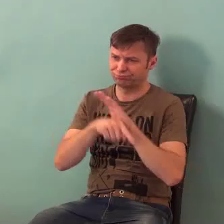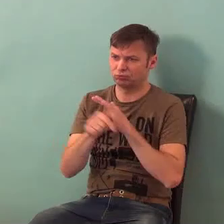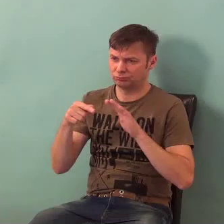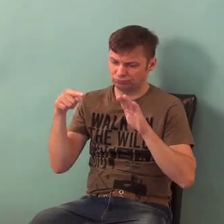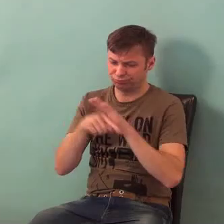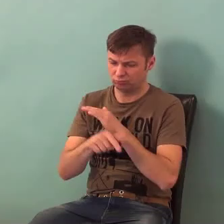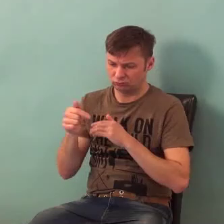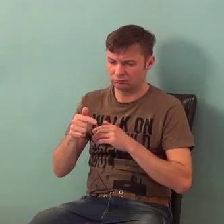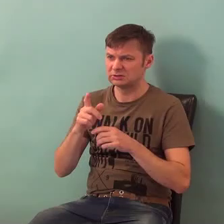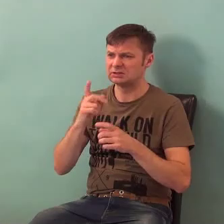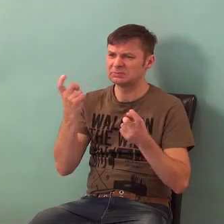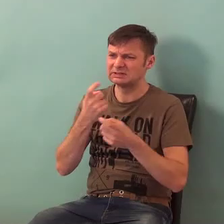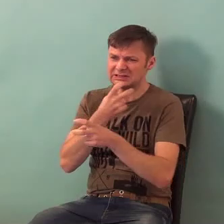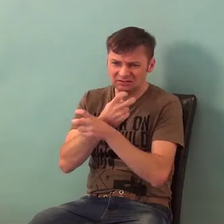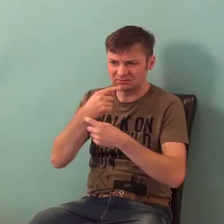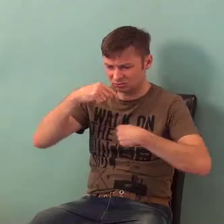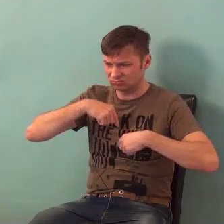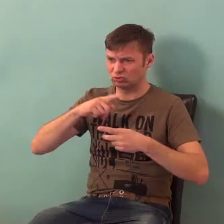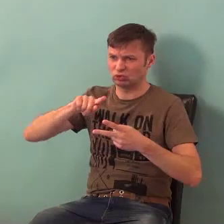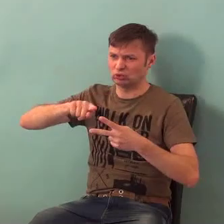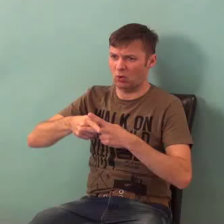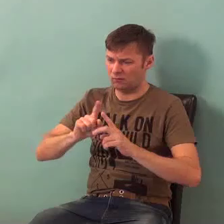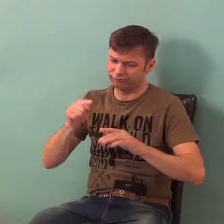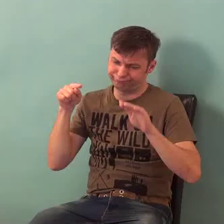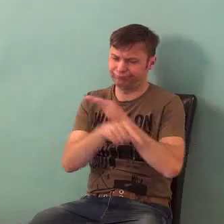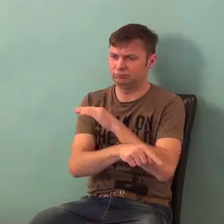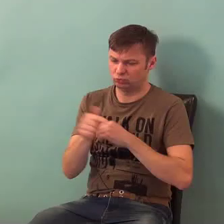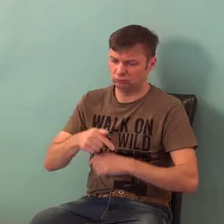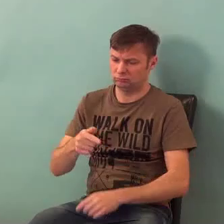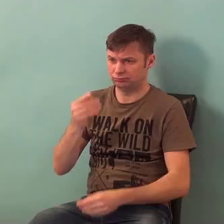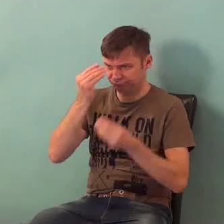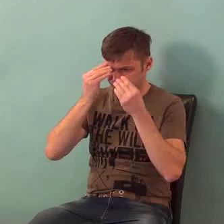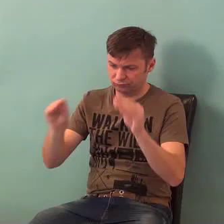Może to spowodować zatrucie organizmu i mogą się pojawiać dziury, więc trzeba uciekać, o tym informuje znak.